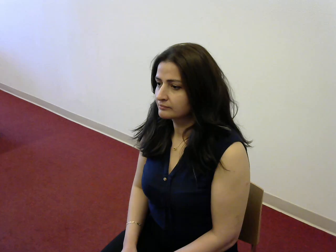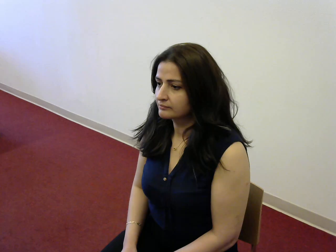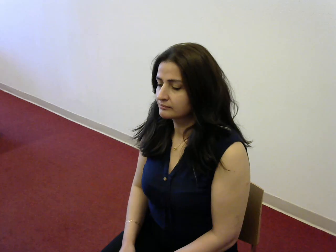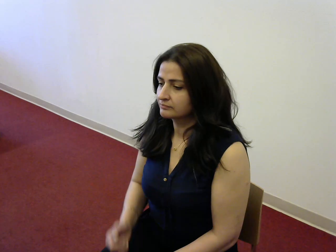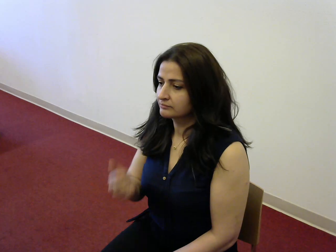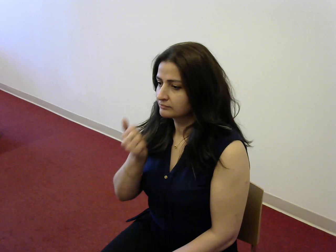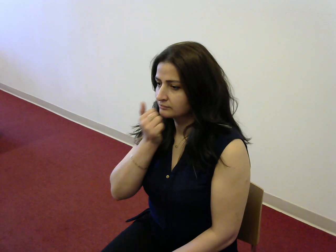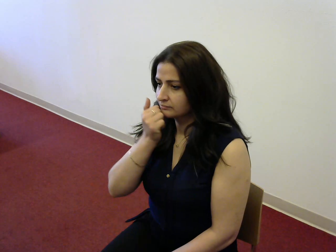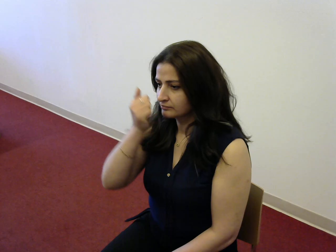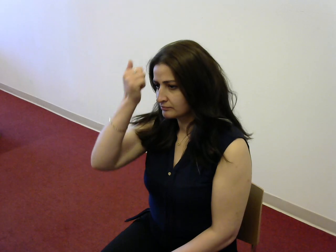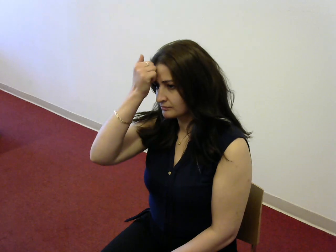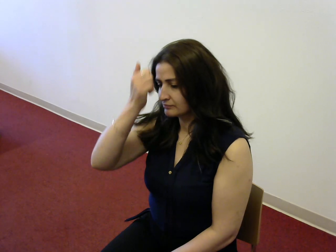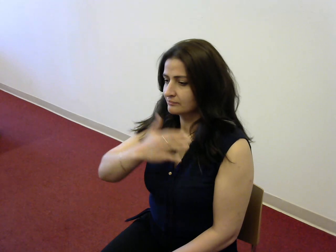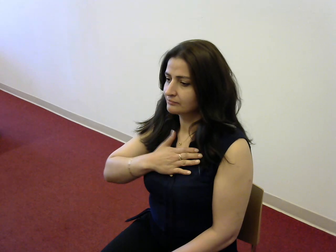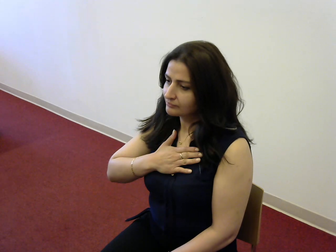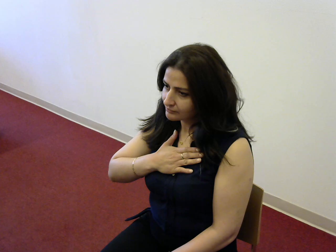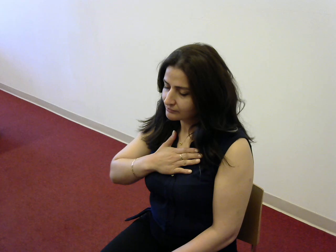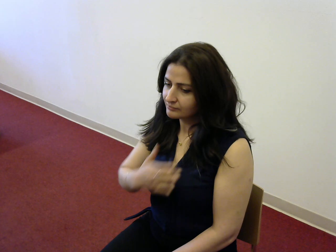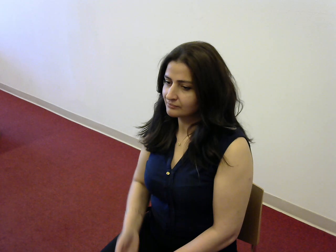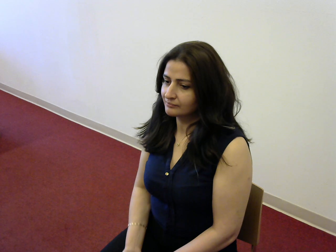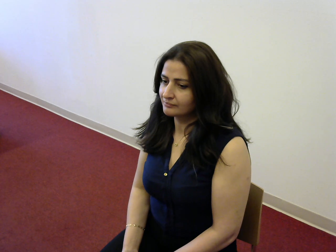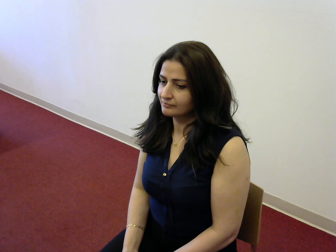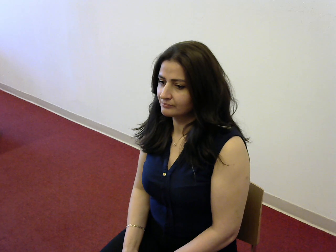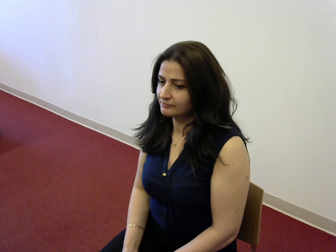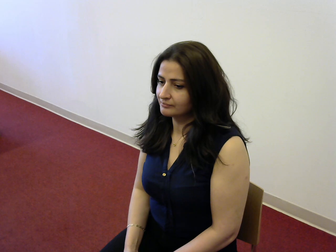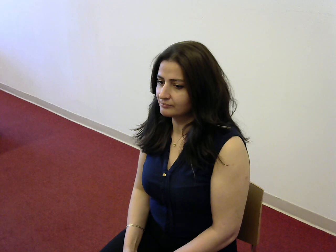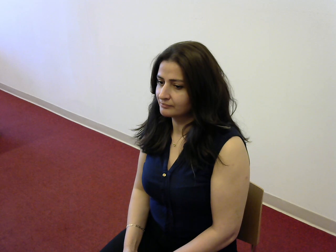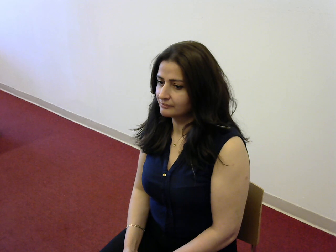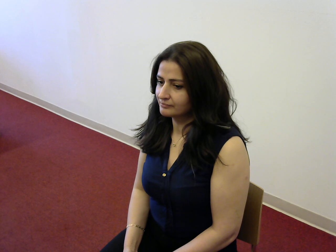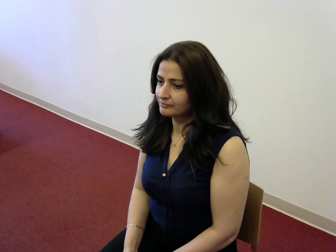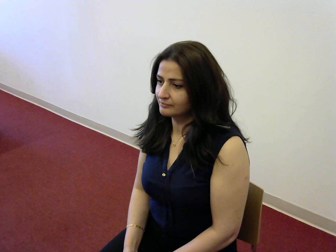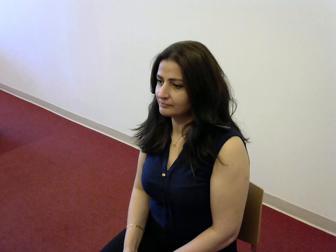Təşəkkür edirəm